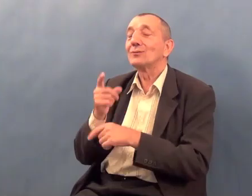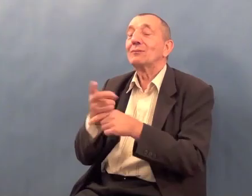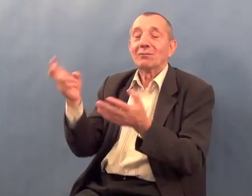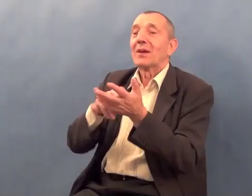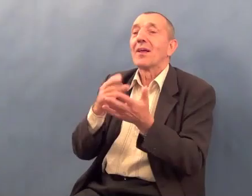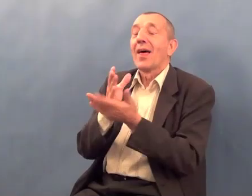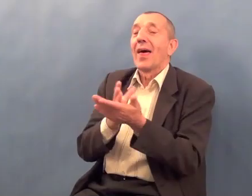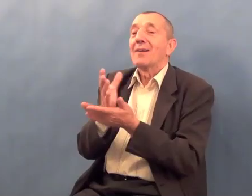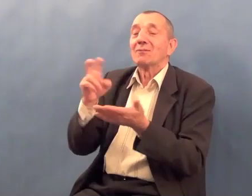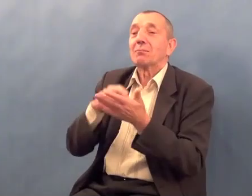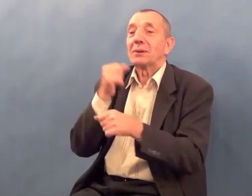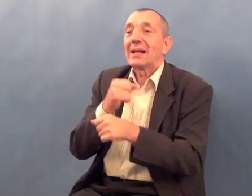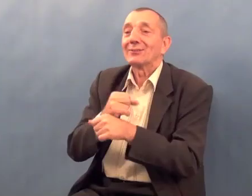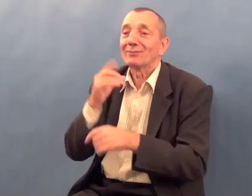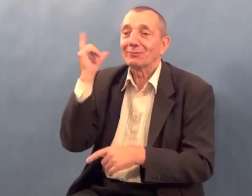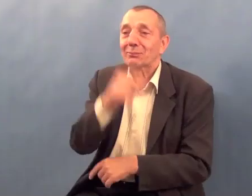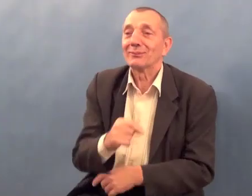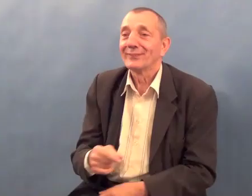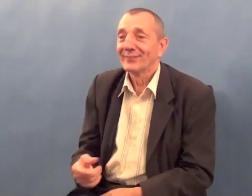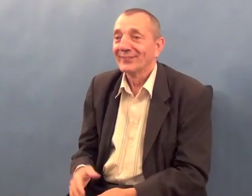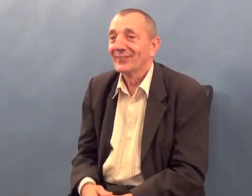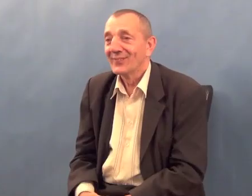Dokucza mu, bo musi wstać, posłusznie wstać i do pracy iść.